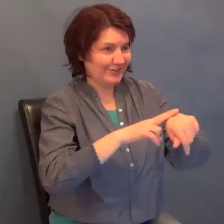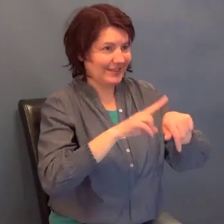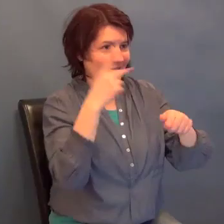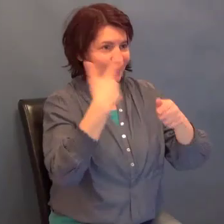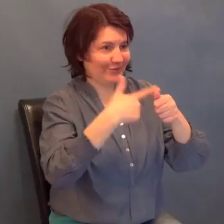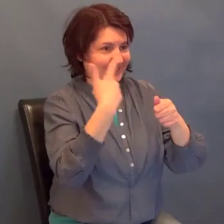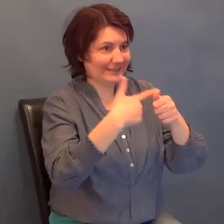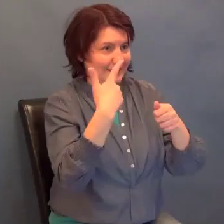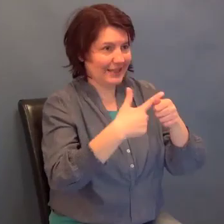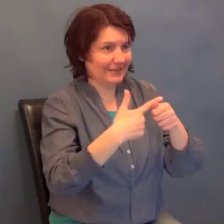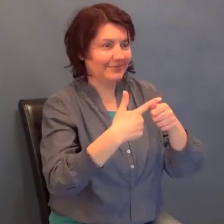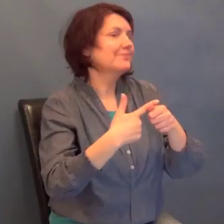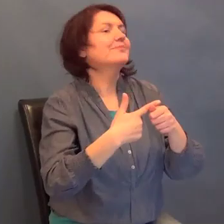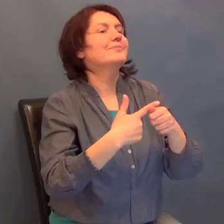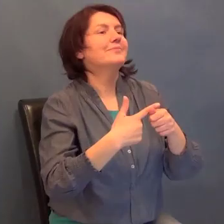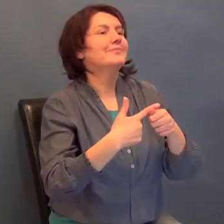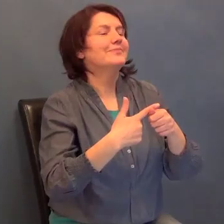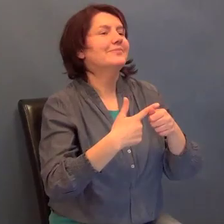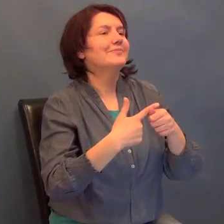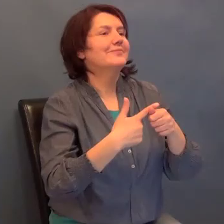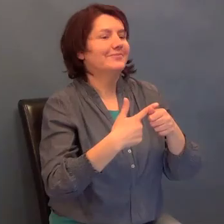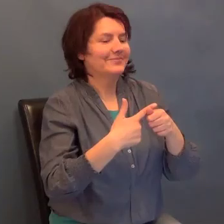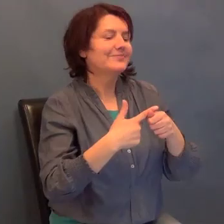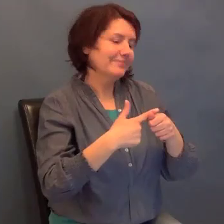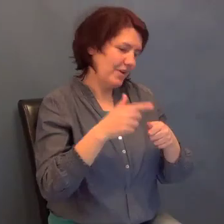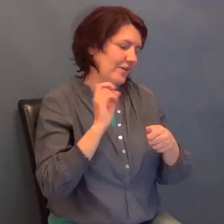Godzina dwudziesta?